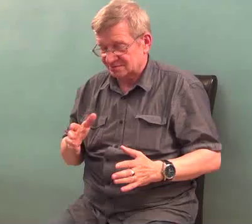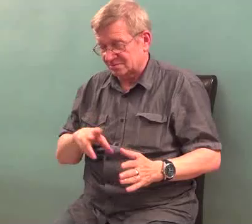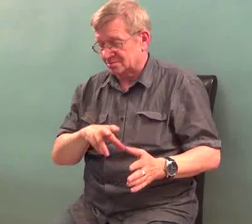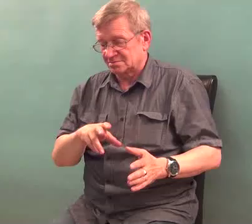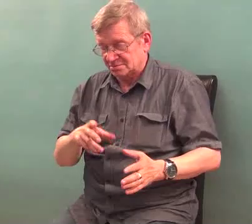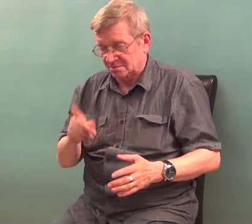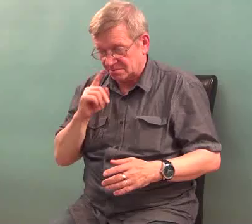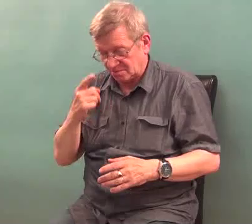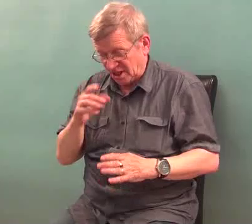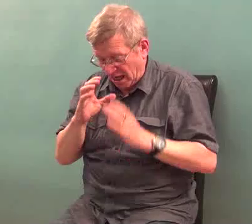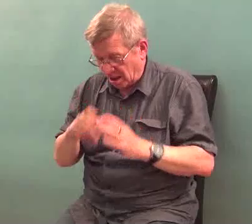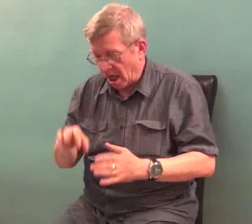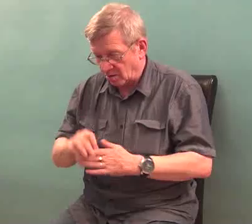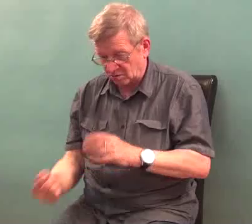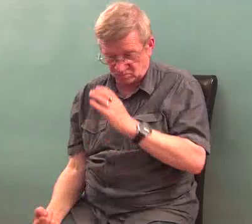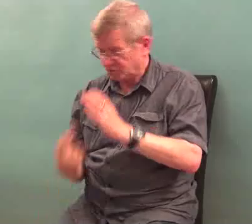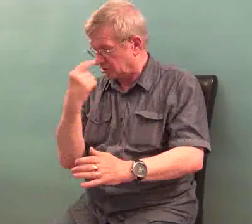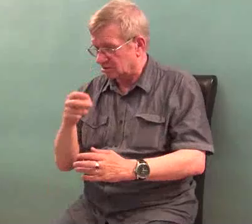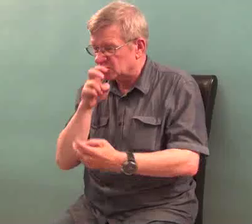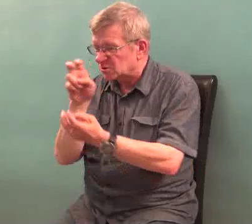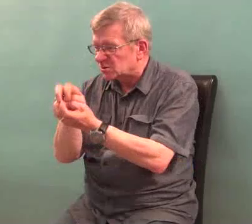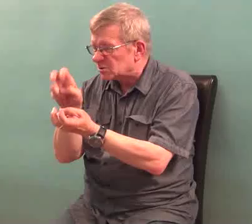Chłopiec krzyczy do dziury, a z niej wyszedł chomik.